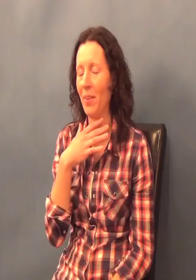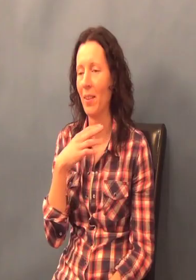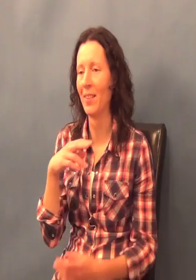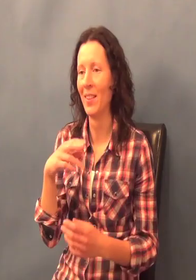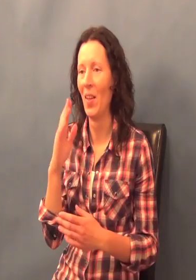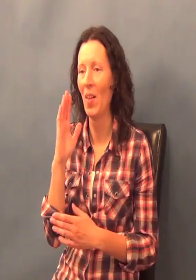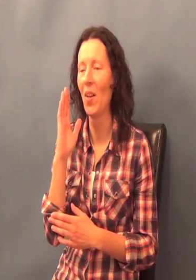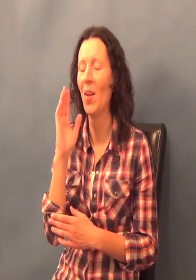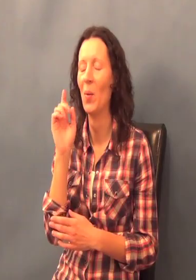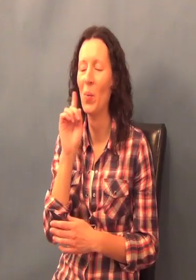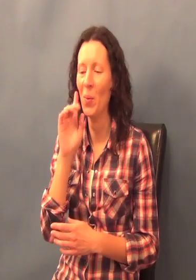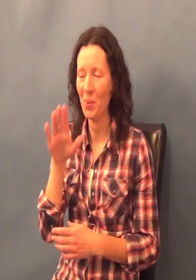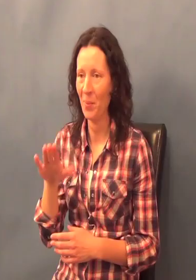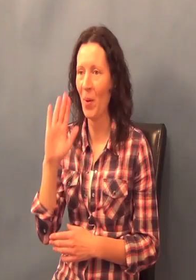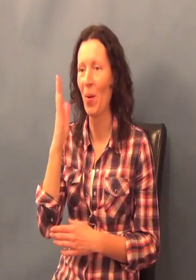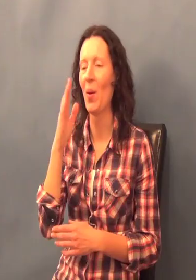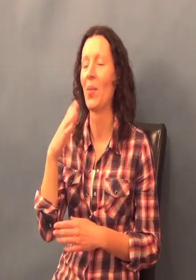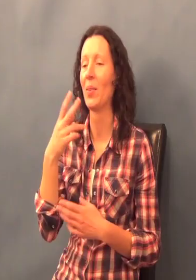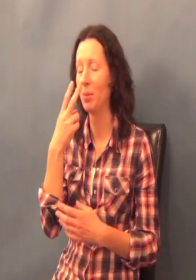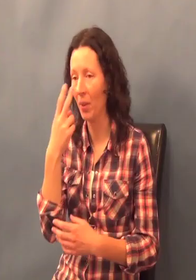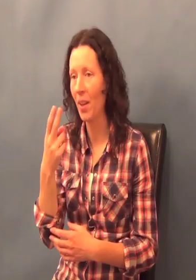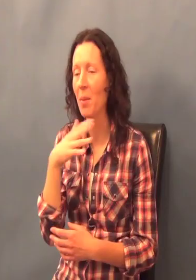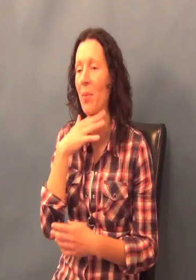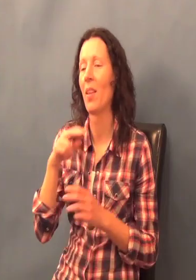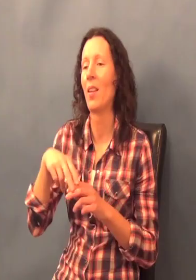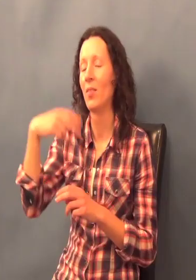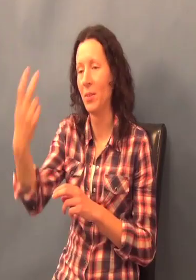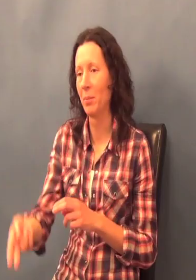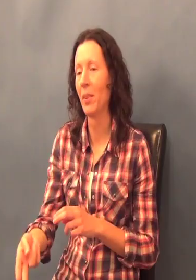Mały chłopiec wygląda przez okno, a pies skacze przez nie na zewnątrz.